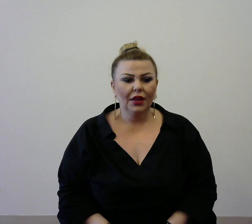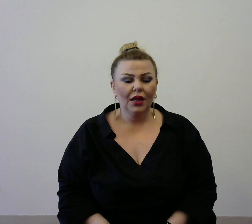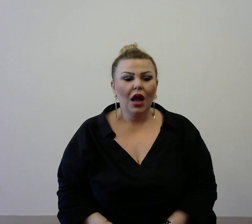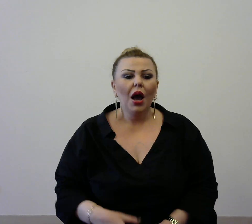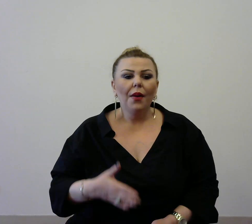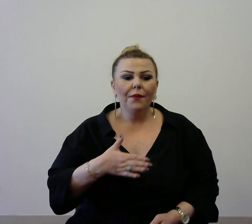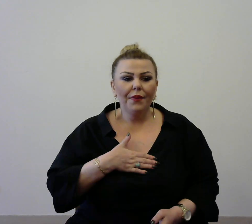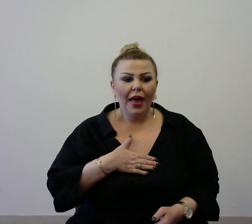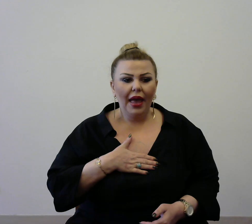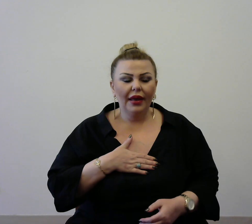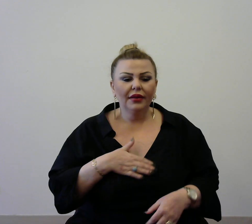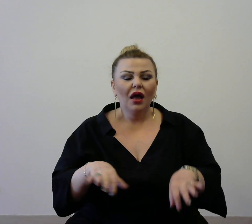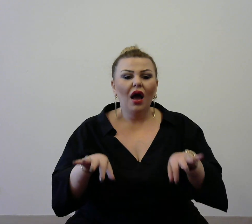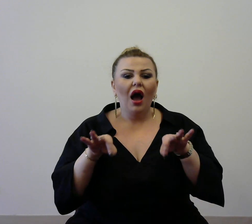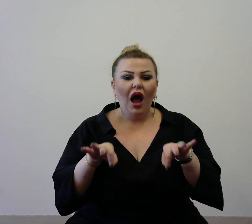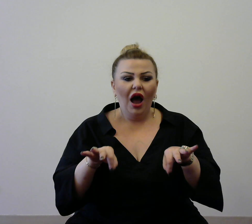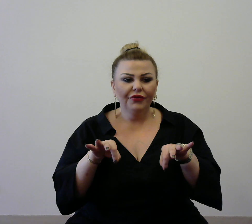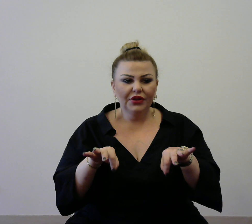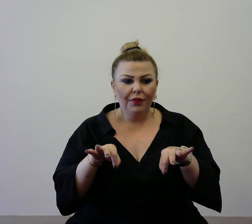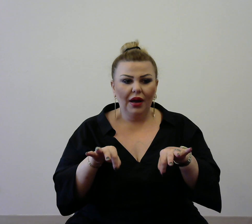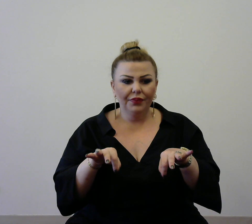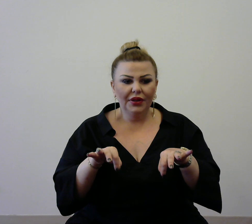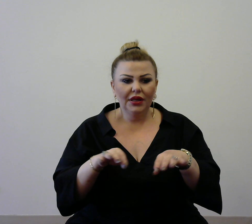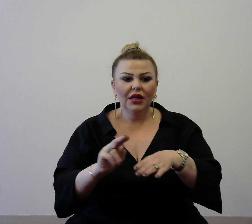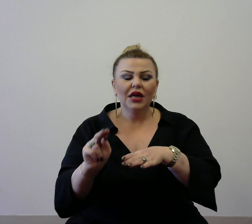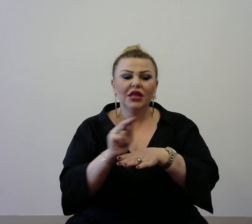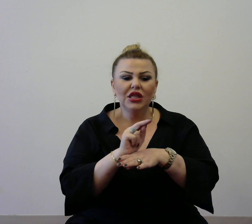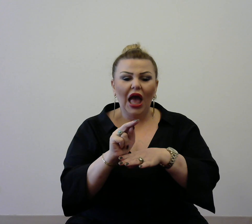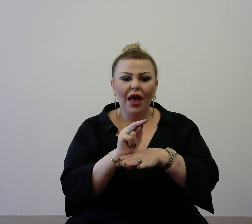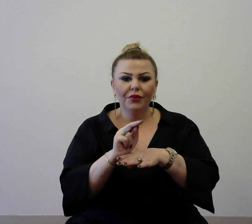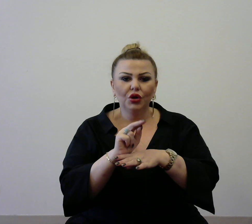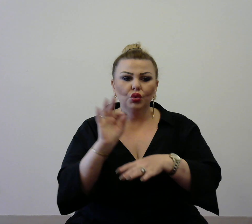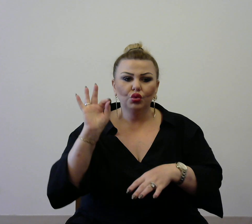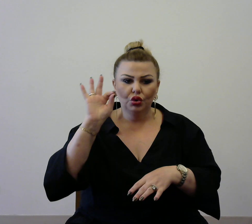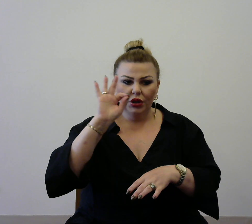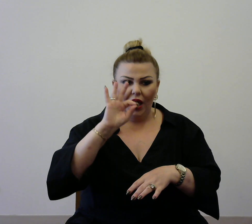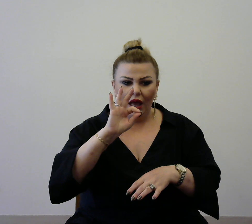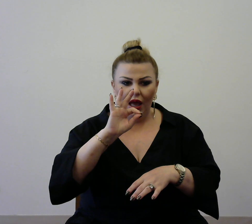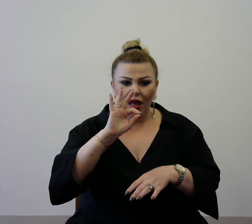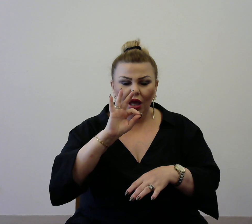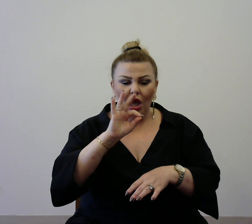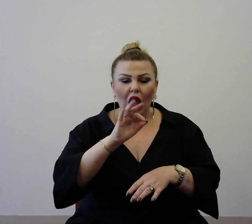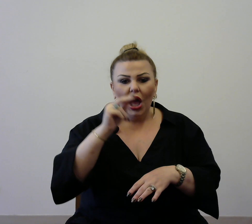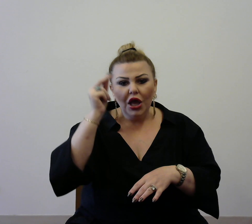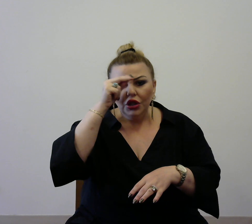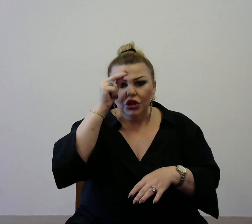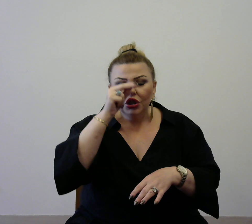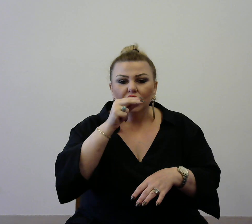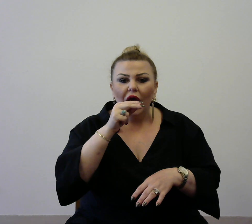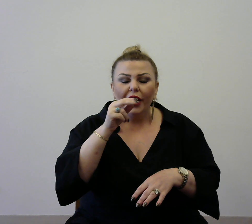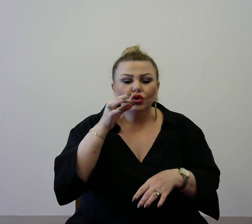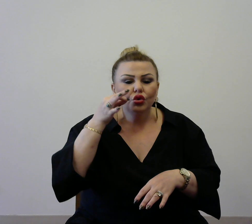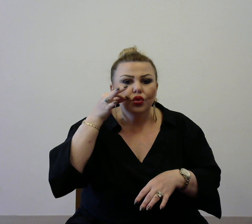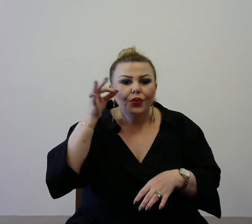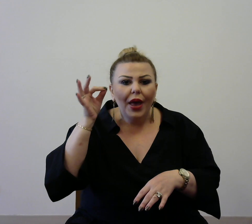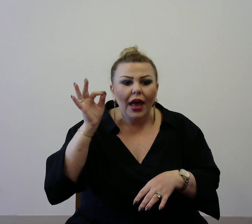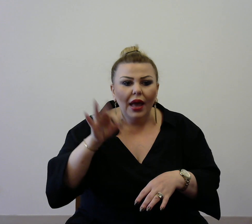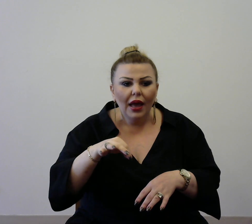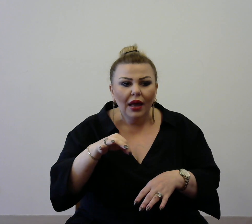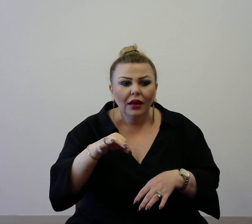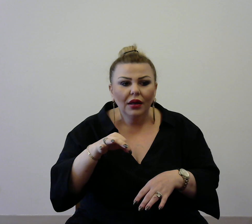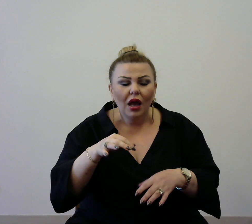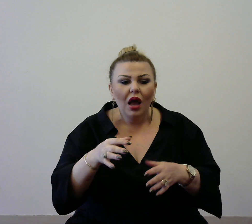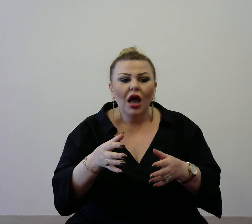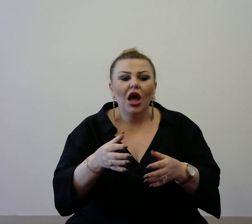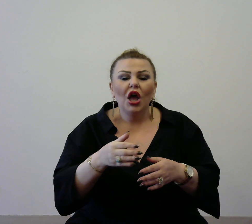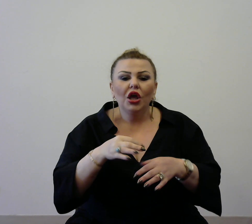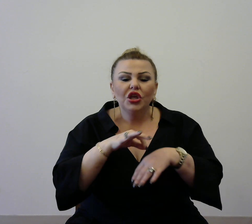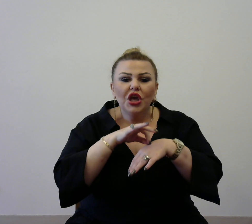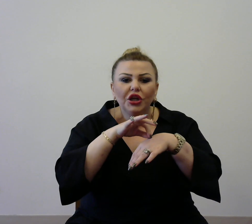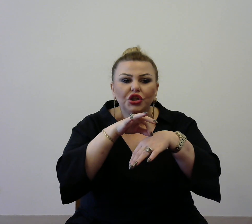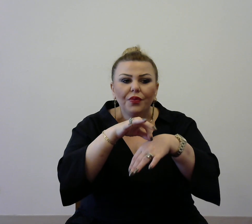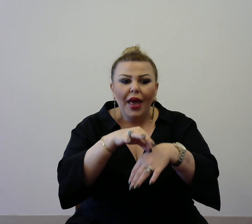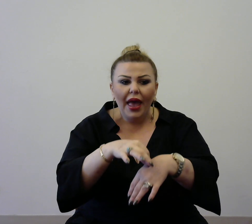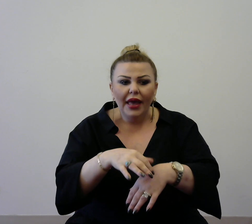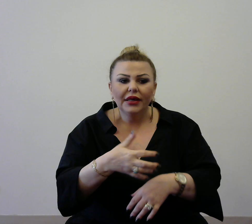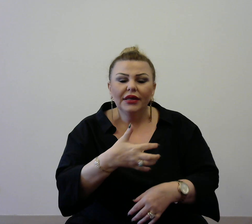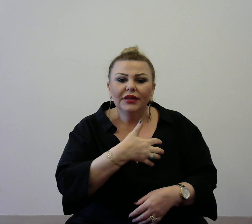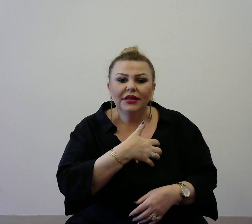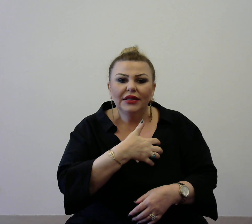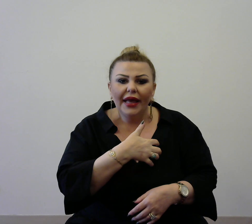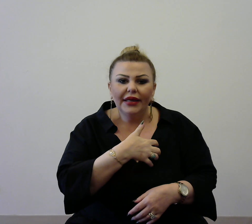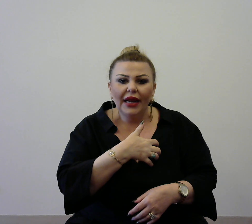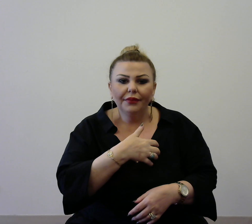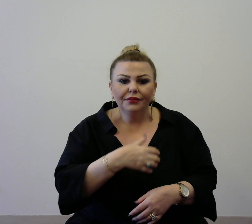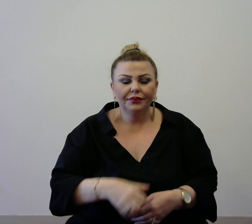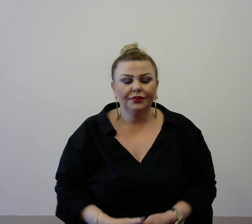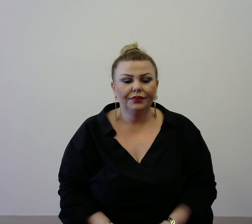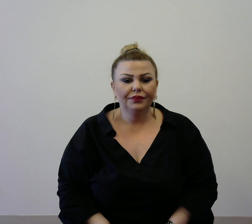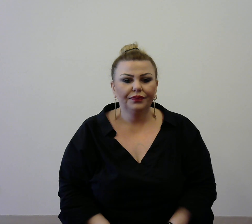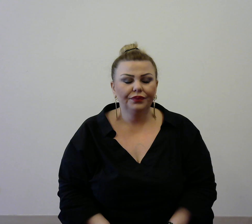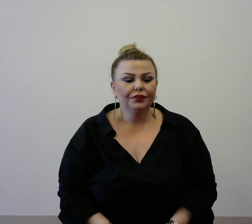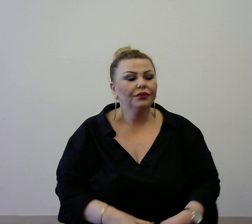Mən avtomobil təmiri üzrə təcrübə keçmək istəyirəm